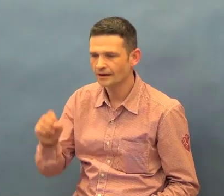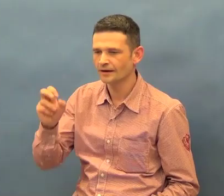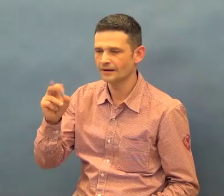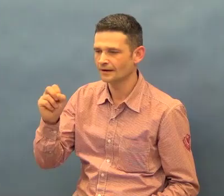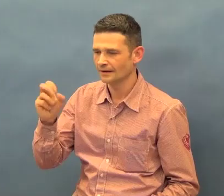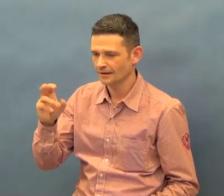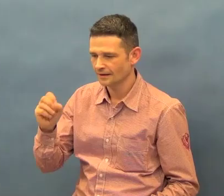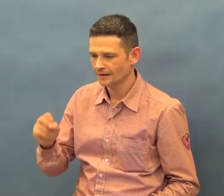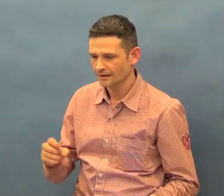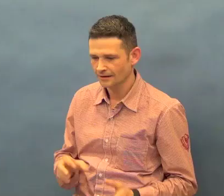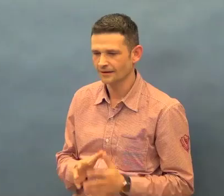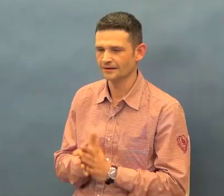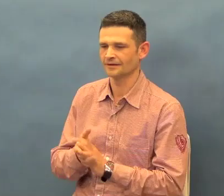Tak, tak, tak.